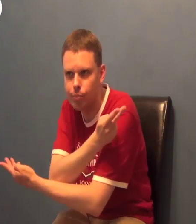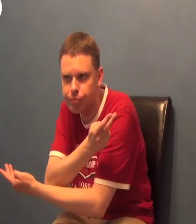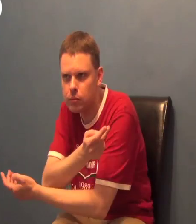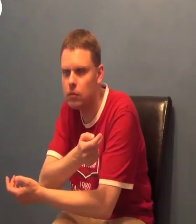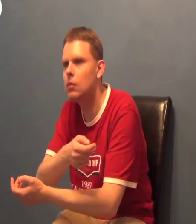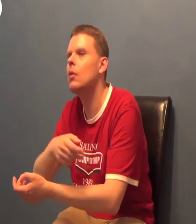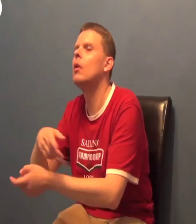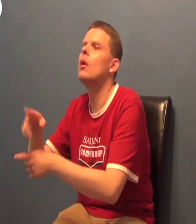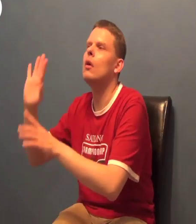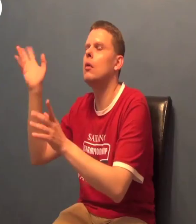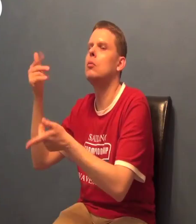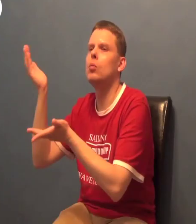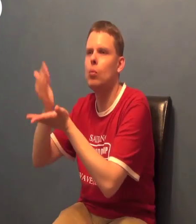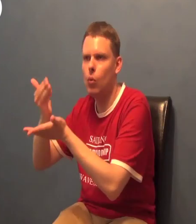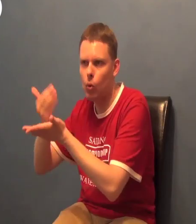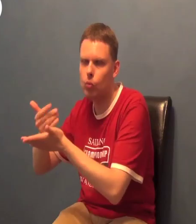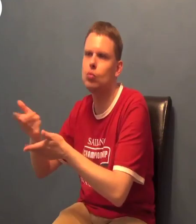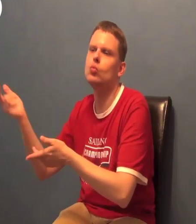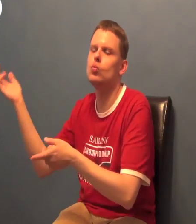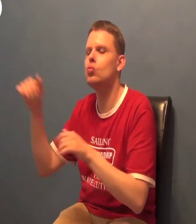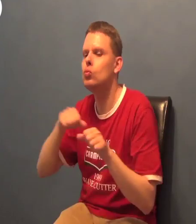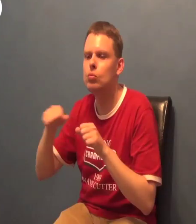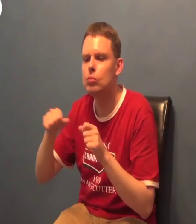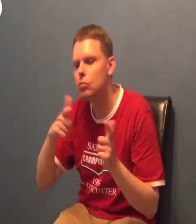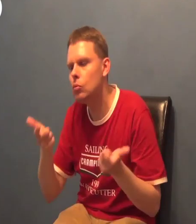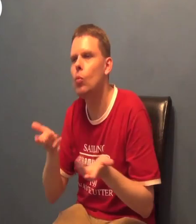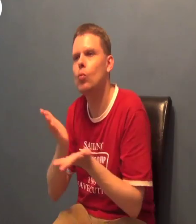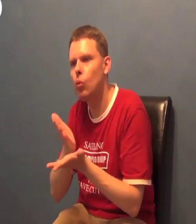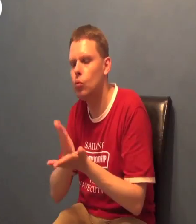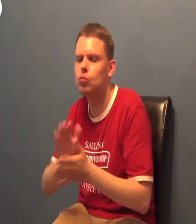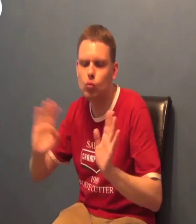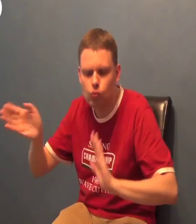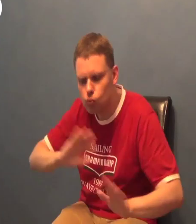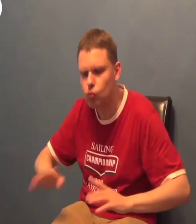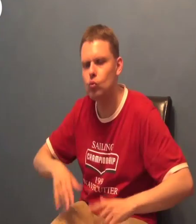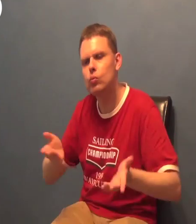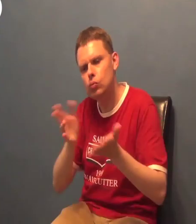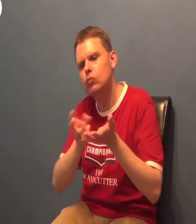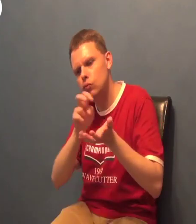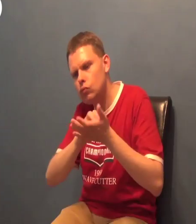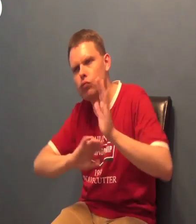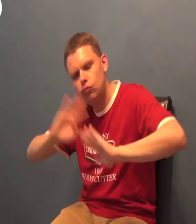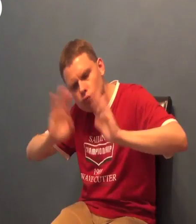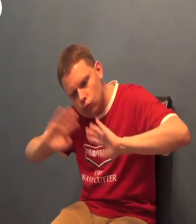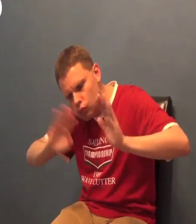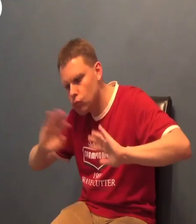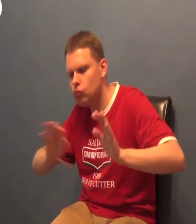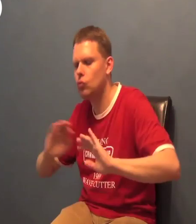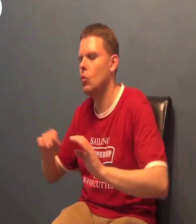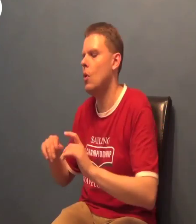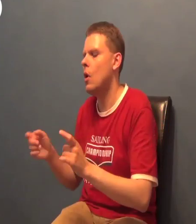Podchodzą do niego, pomagają mu wstać i poprawić ubranie.